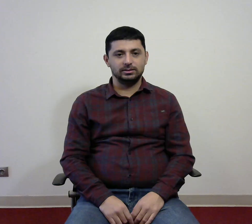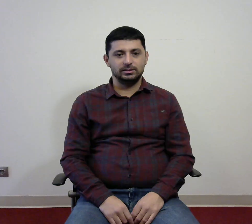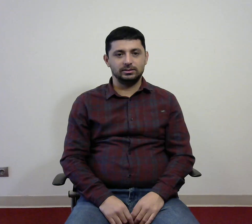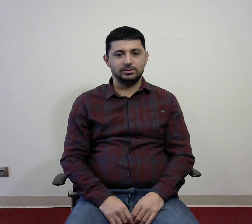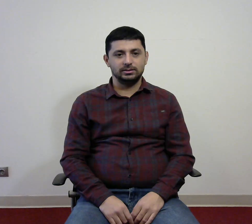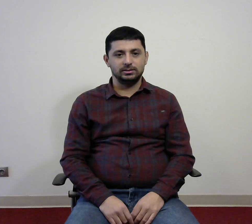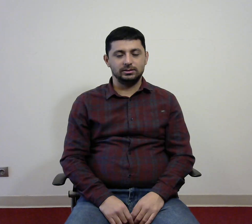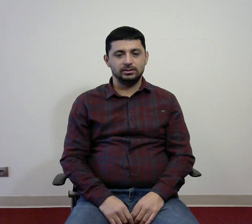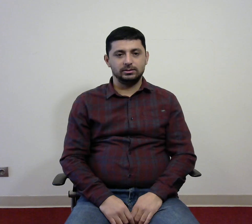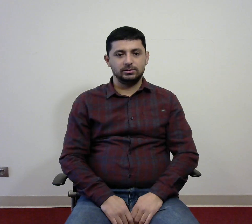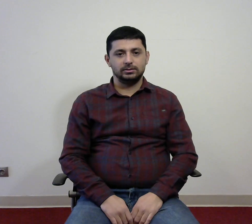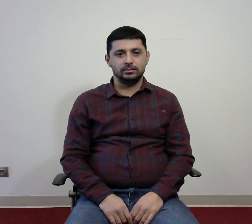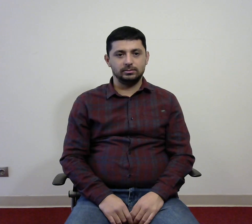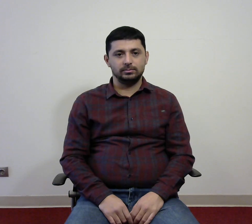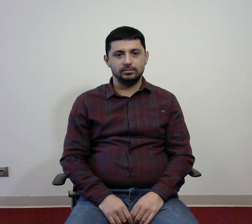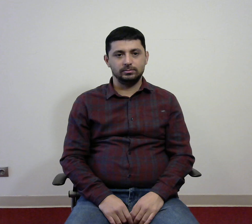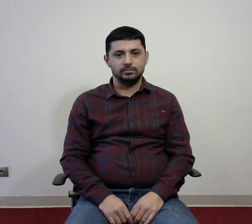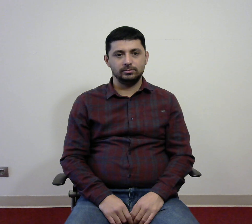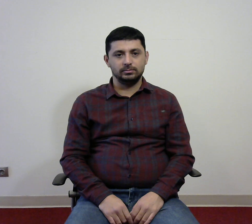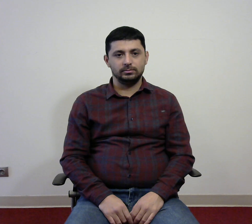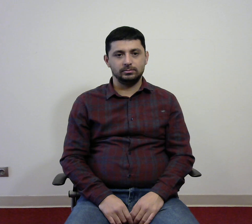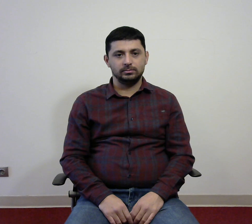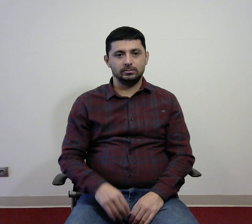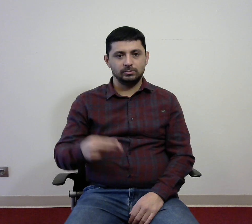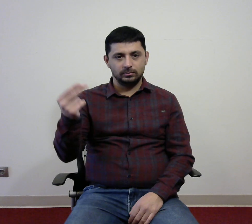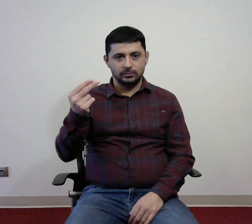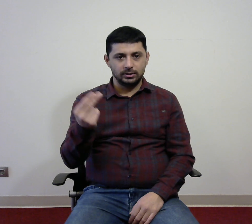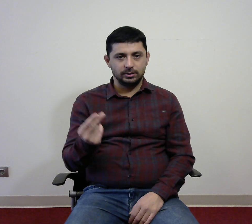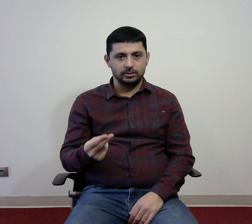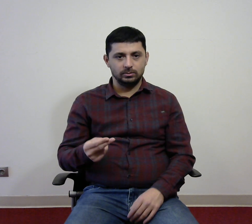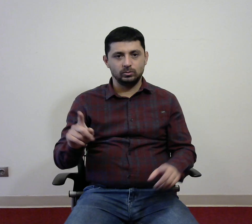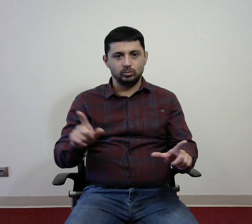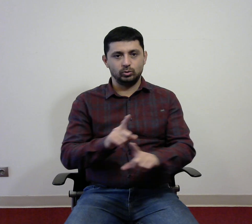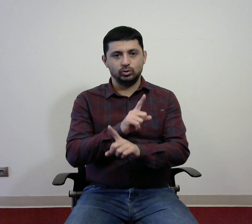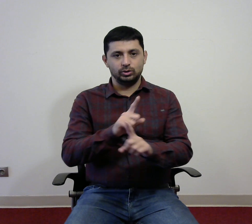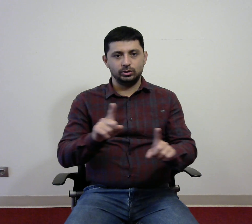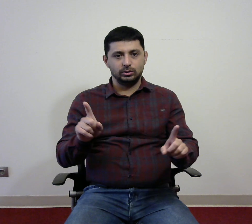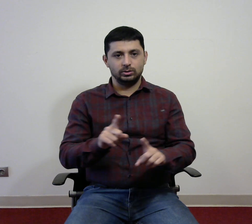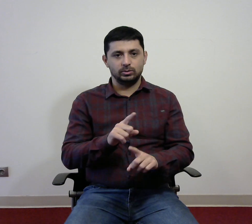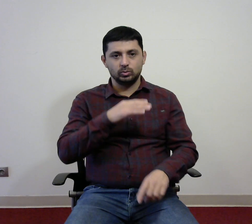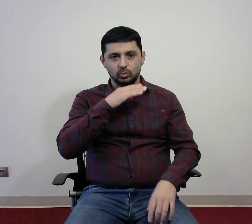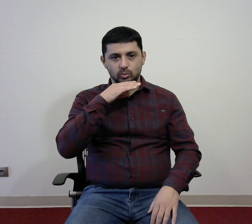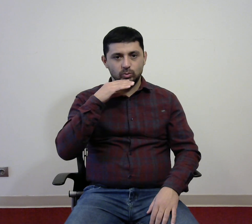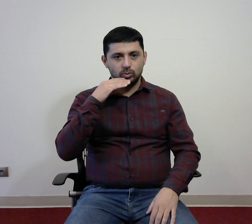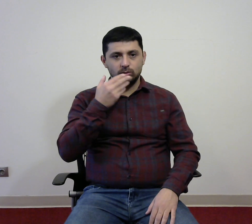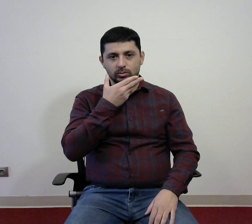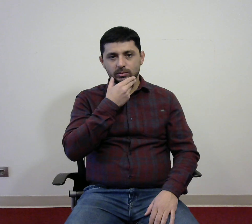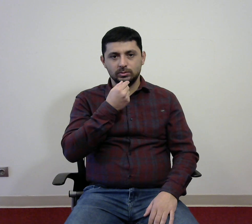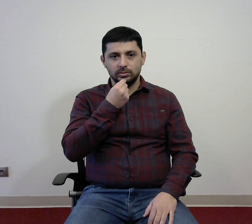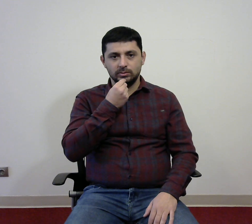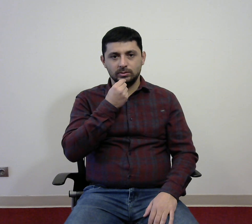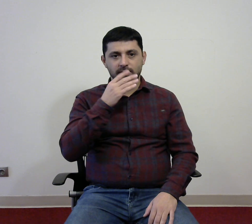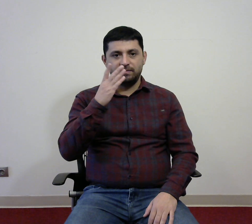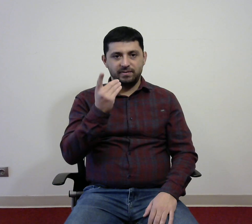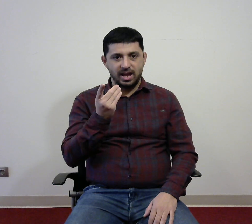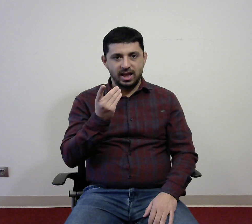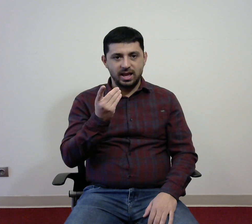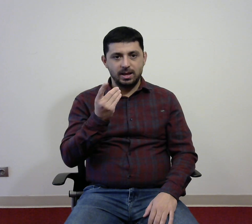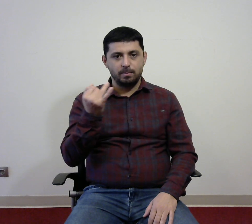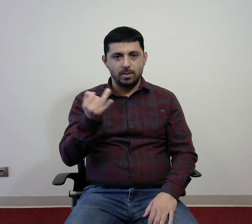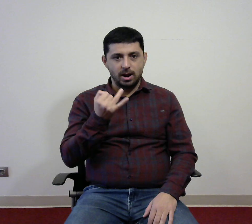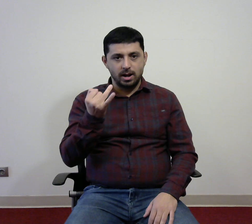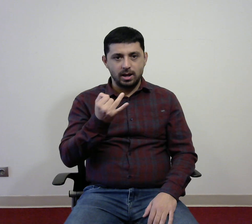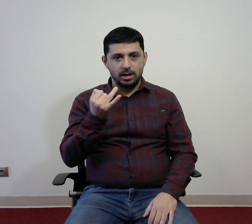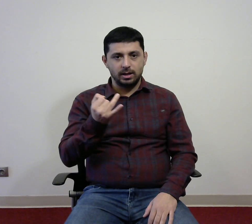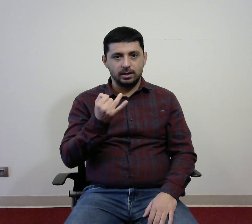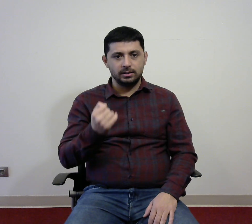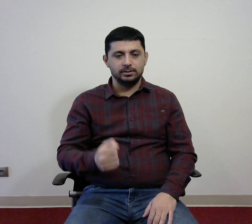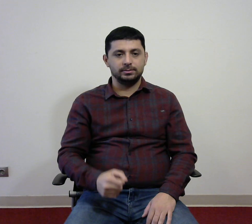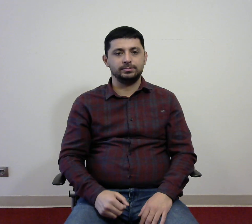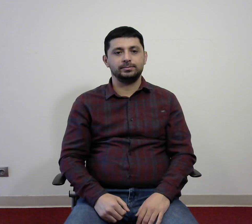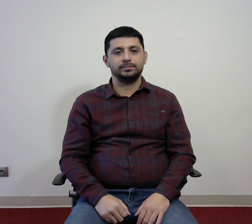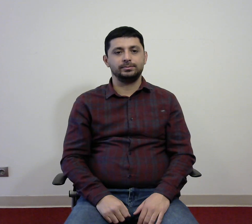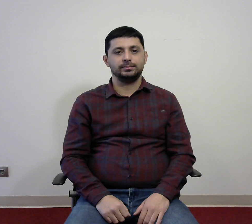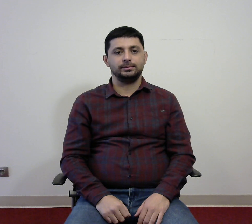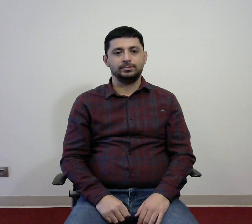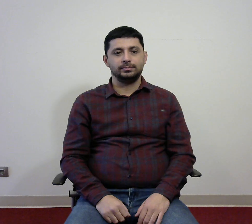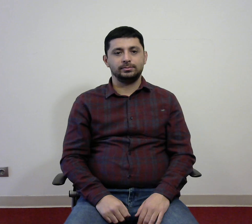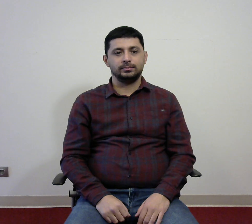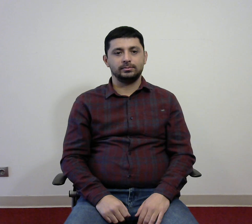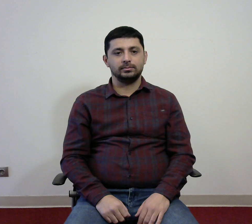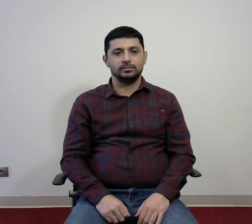Rəsm muzeyi çox gözəl və maraqlıdır